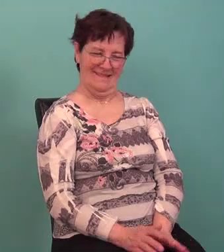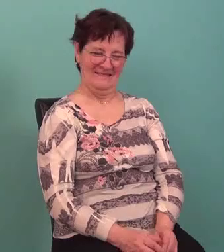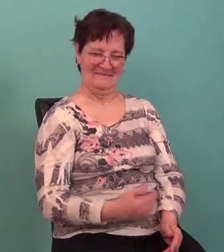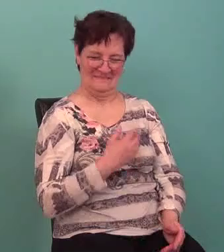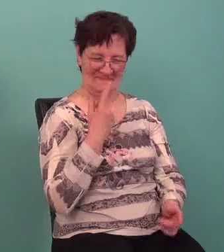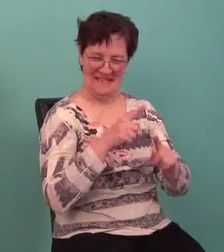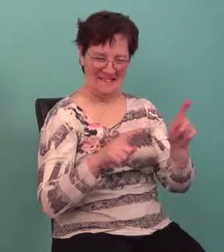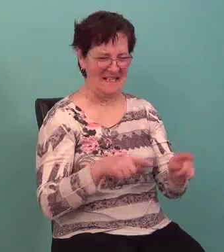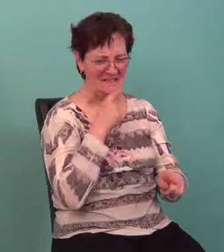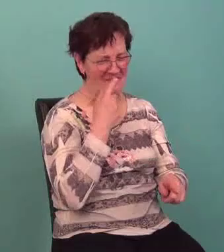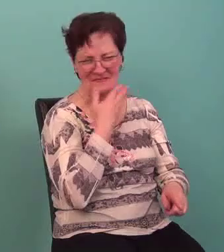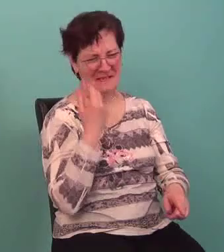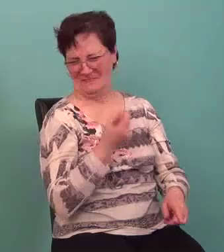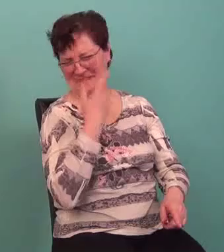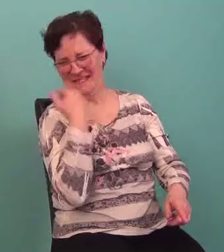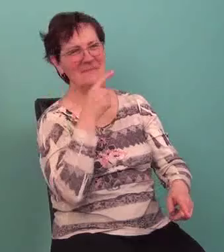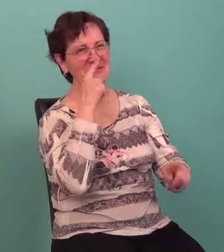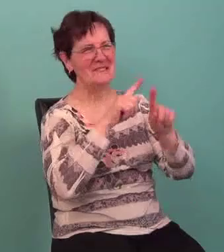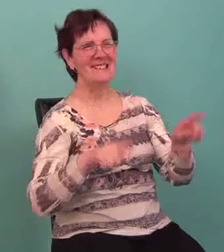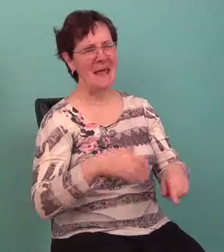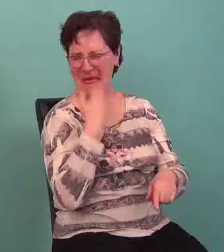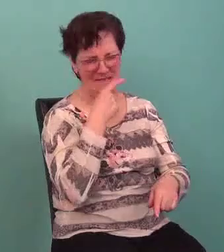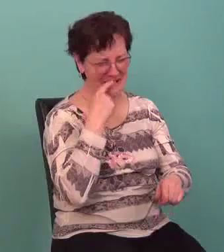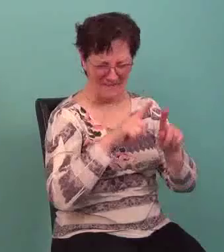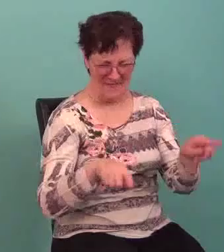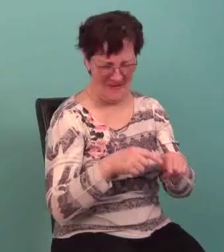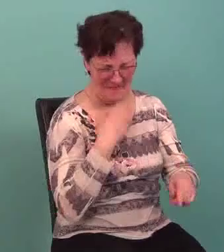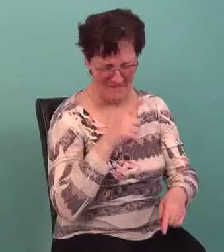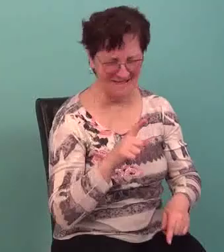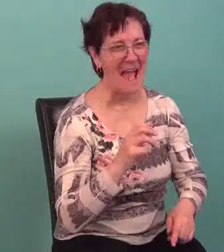Trójkątny, czerwony znak, nie widziałam czegoś takiego, nie ma czegoś takiego!